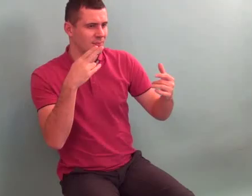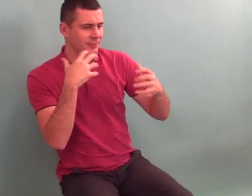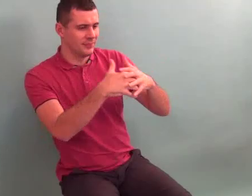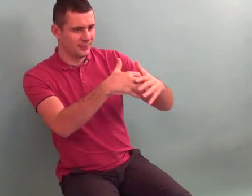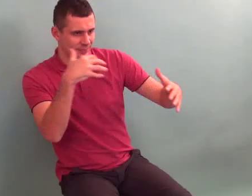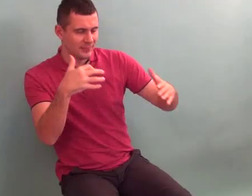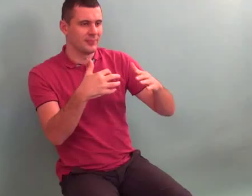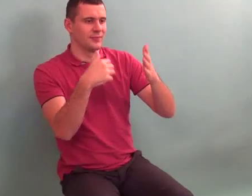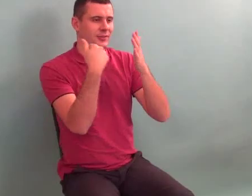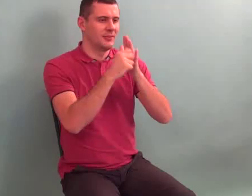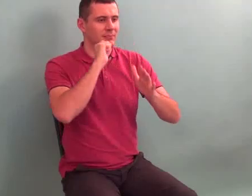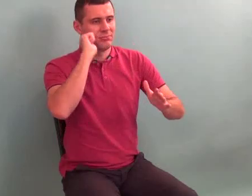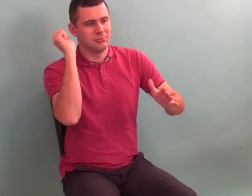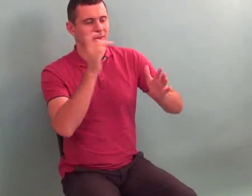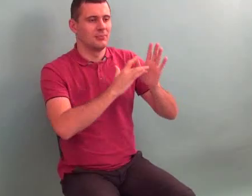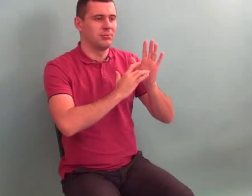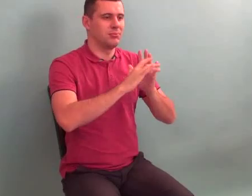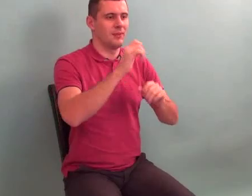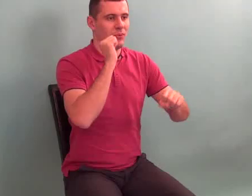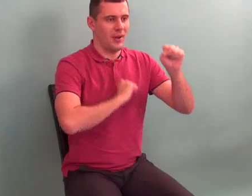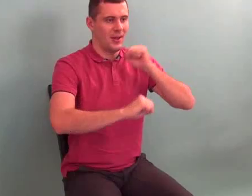Jadą na tygodniową wycieczkę do Włoch.